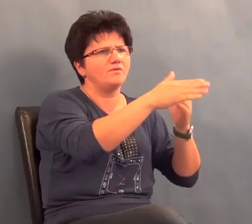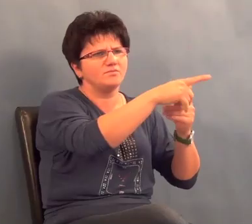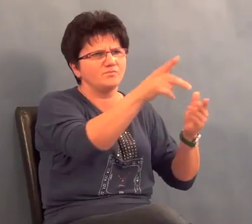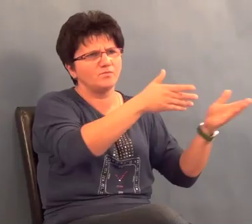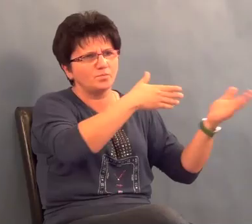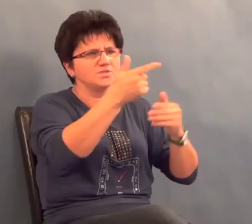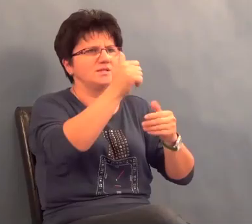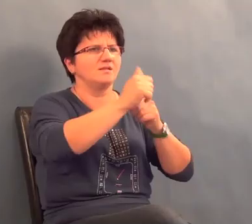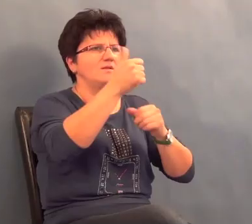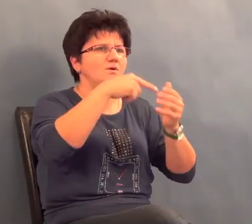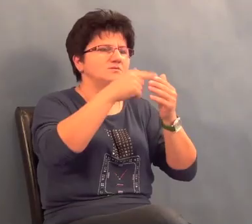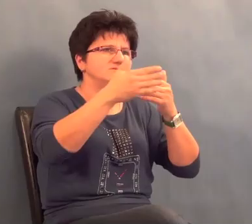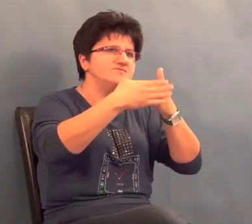Zostały jeszcze jedne, ostatnie drzwi, które są zamknięte.